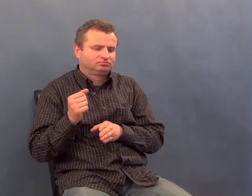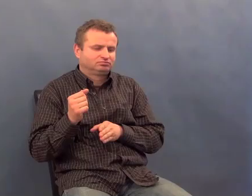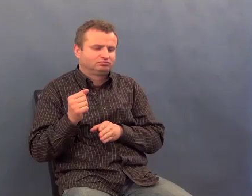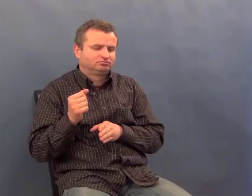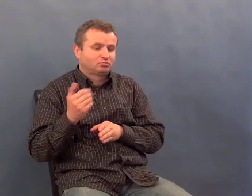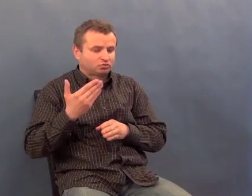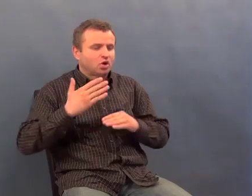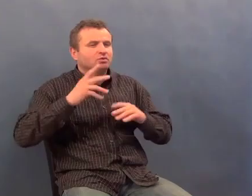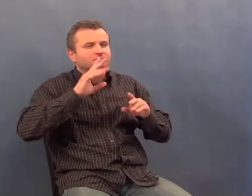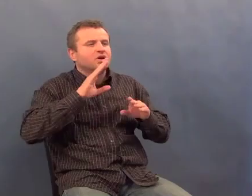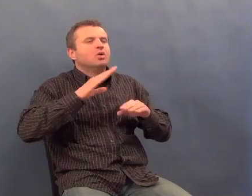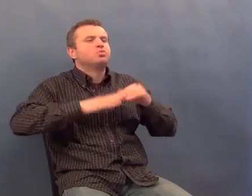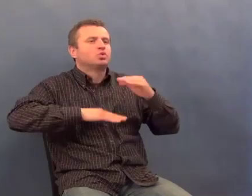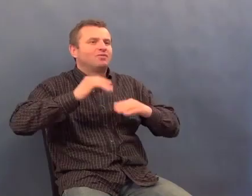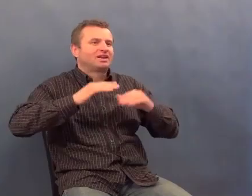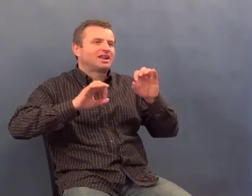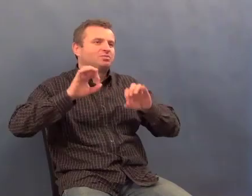Może, tak domyślam się, dotyczy to budowy, remontu.